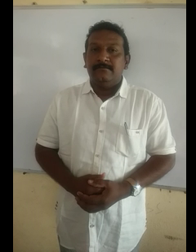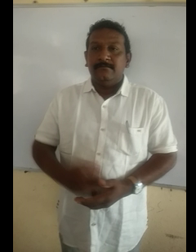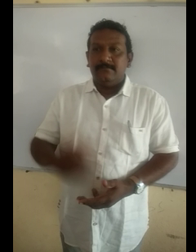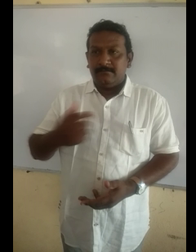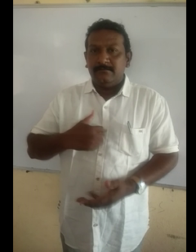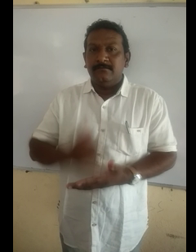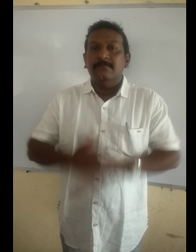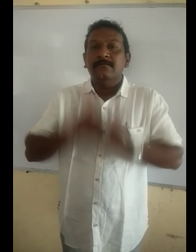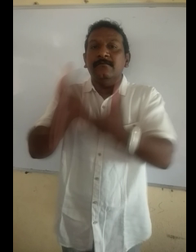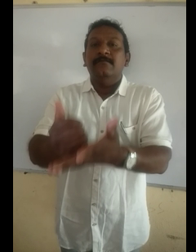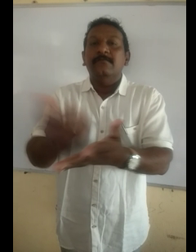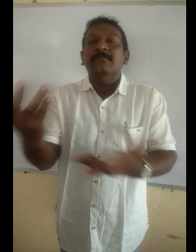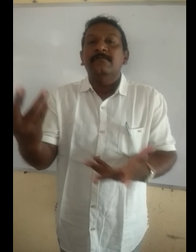how can i help you